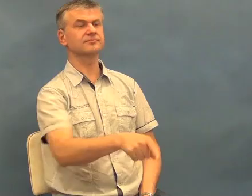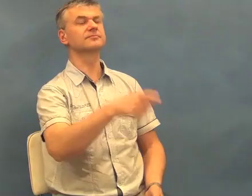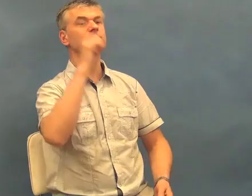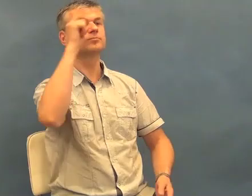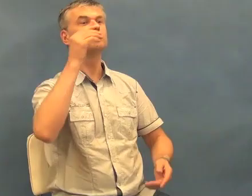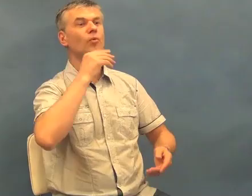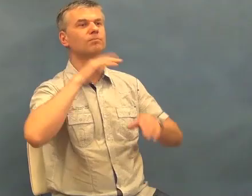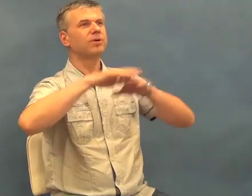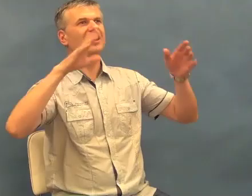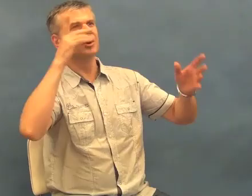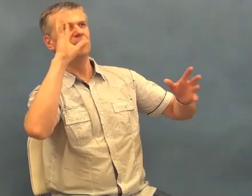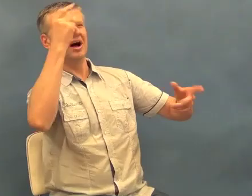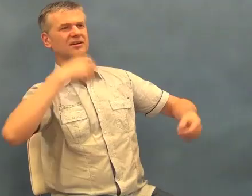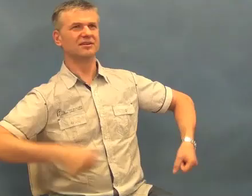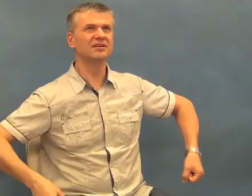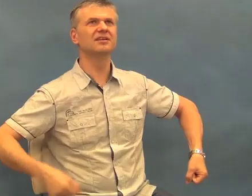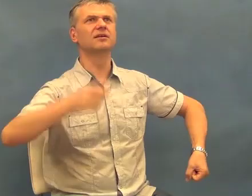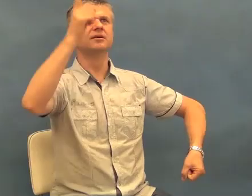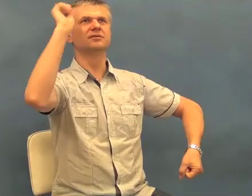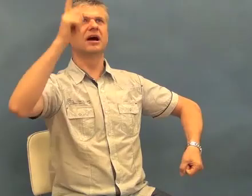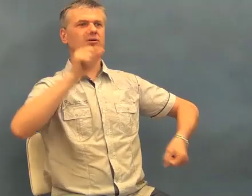Jeśli ktoś idzie nad morze pływać, jest ładna pogoda, zatrzymuje go znak zakazu.